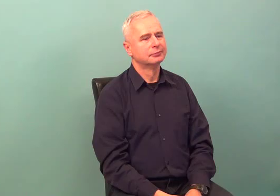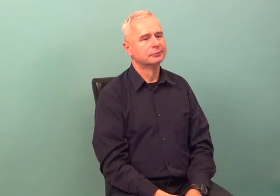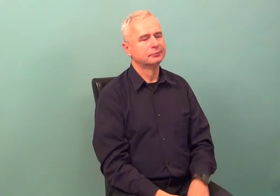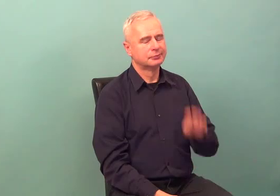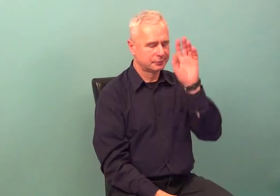E tam.